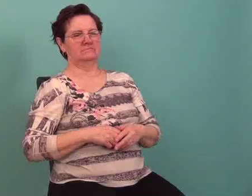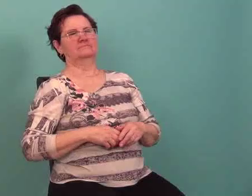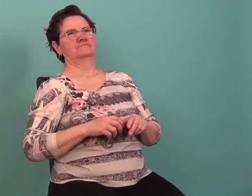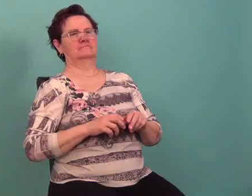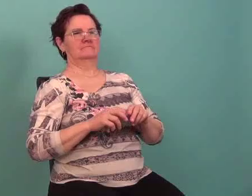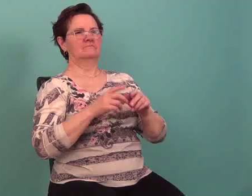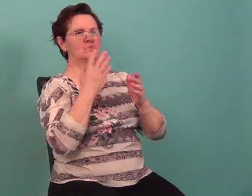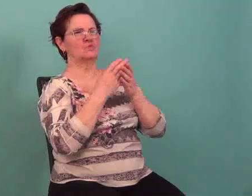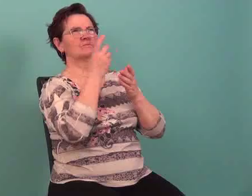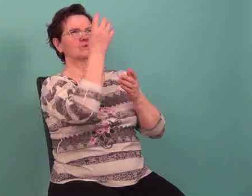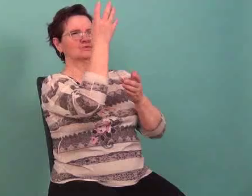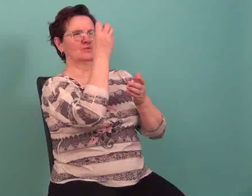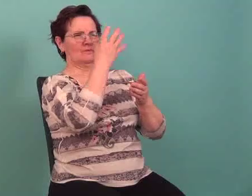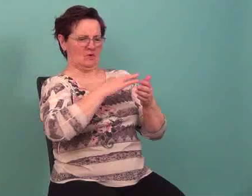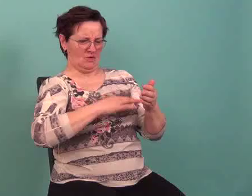Już nazbierał dużo gruszek do fartucha.